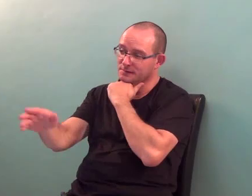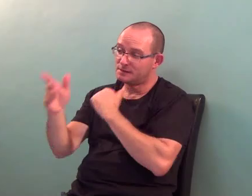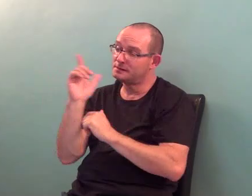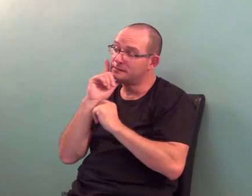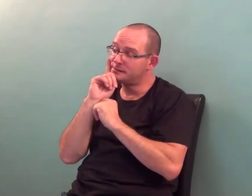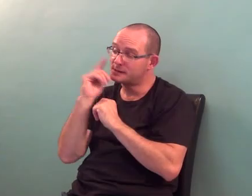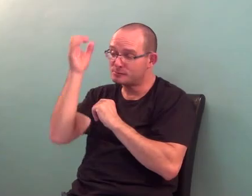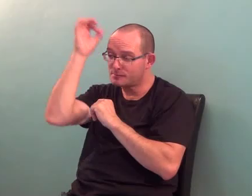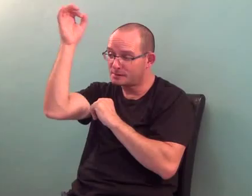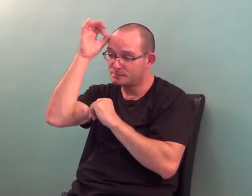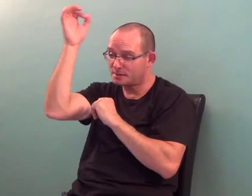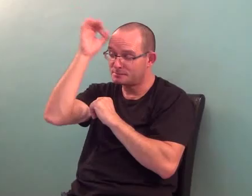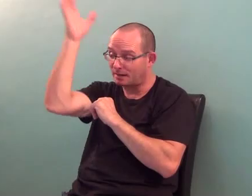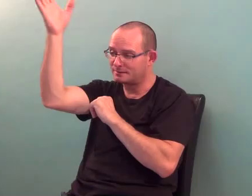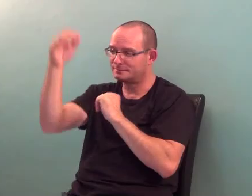Chłopak z filmu "Pomysłowy Dobromir".